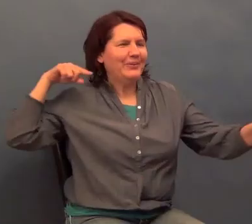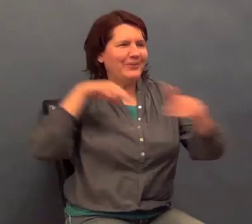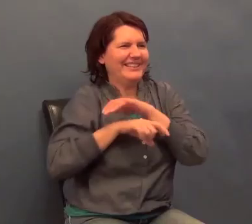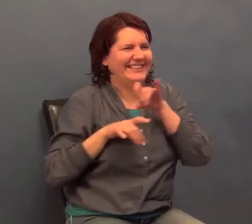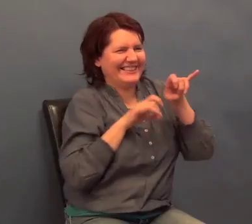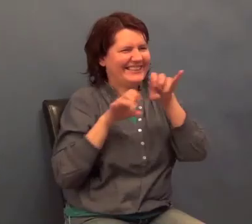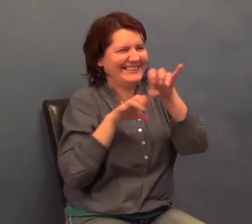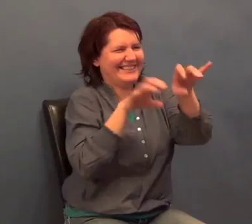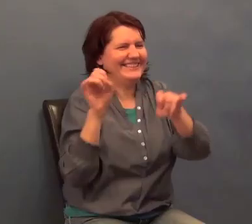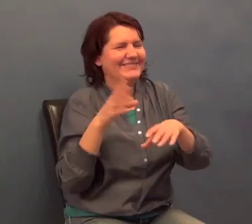Biegnie i znika.